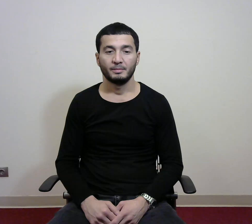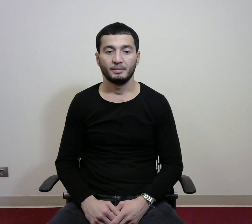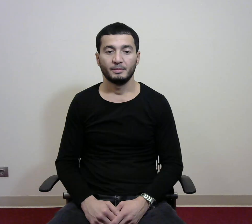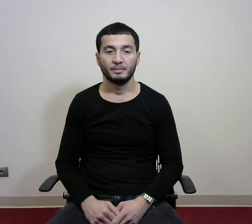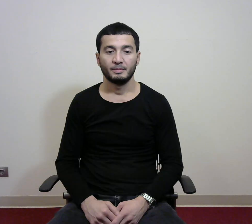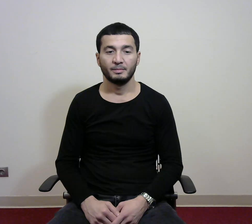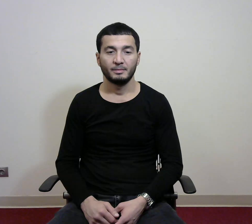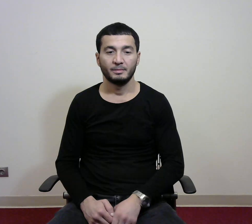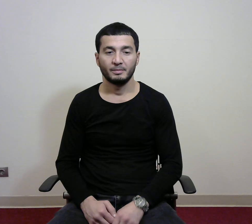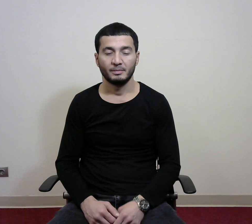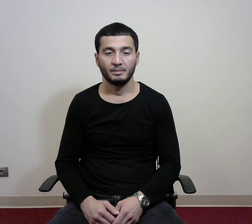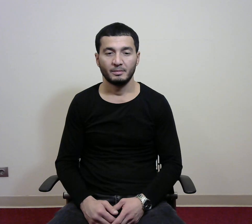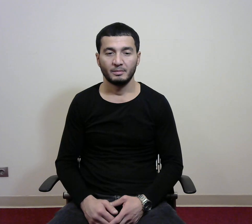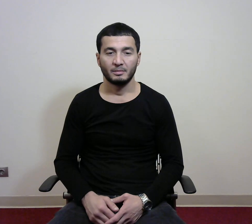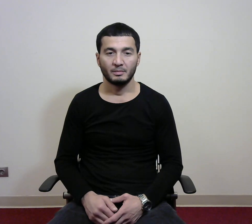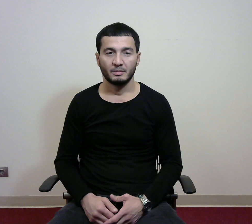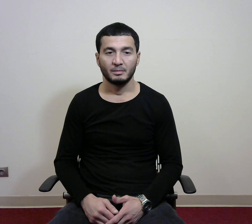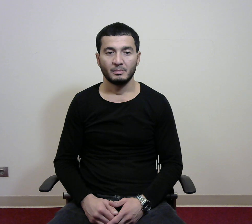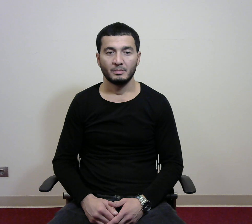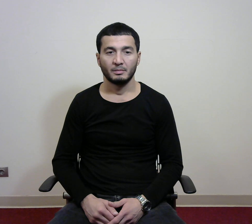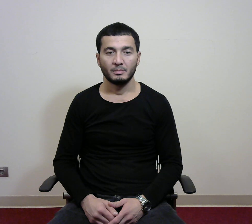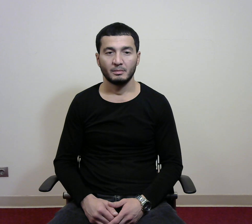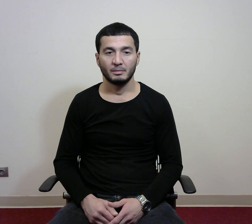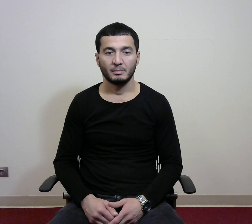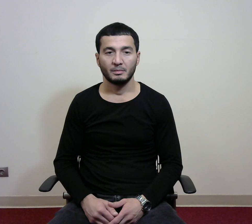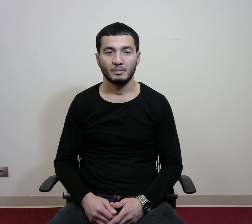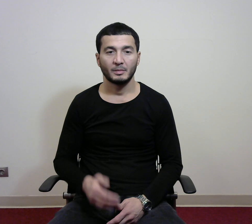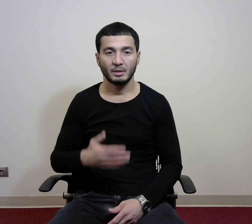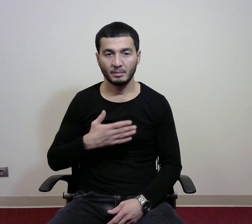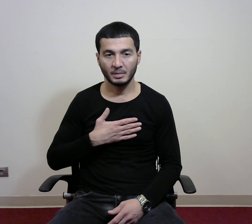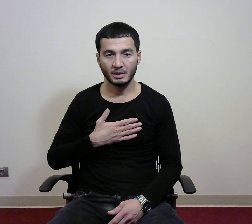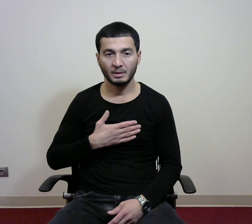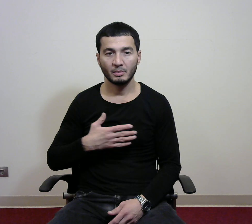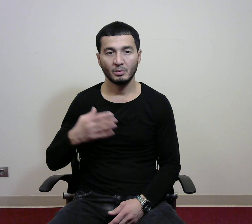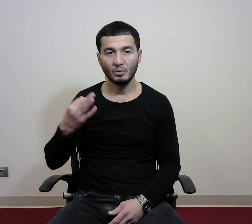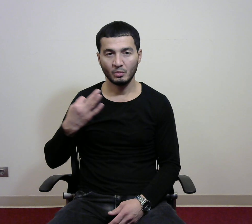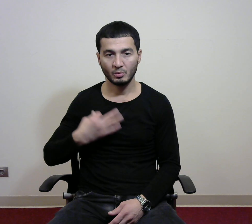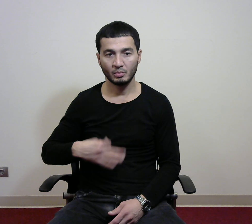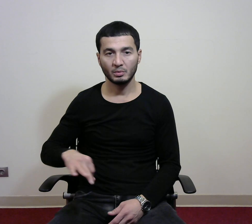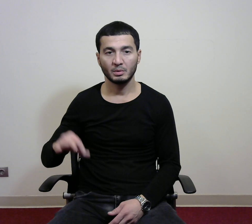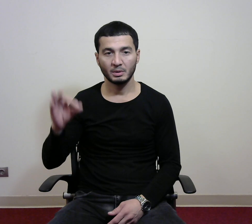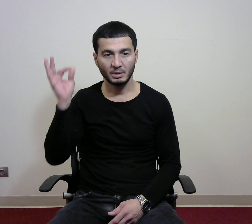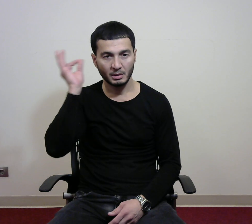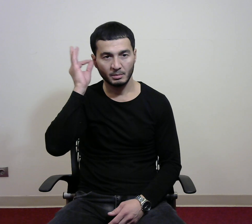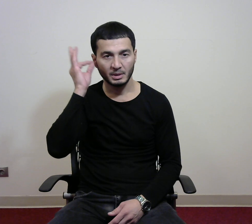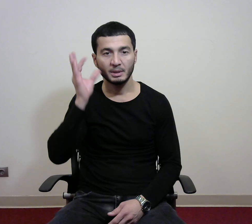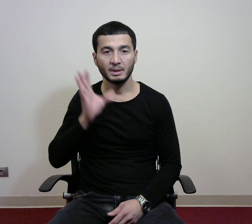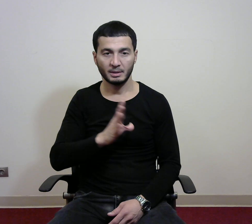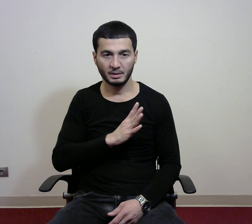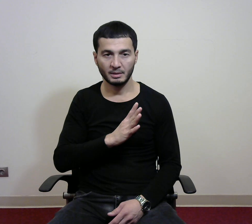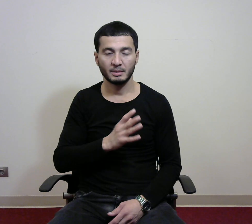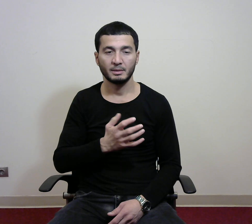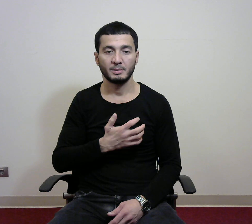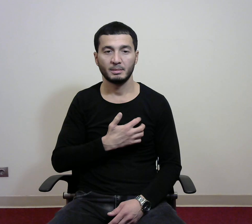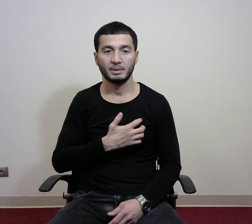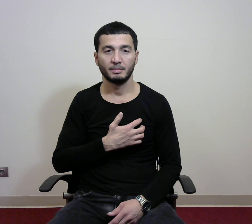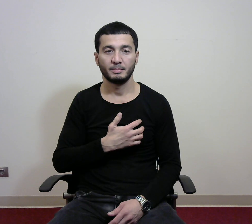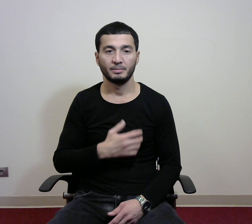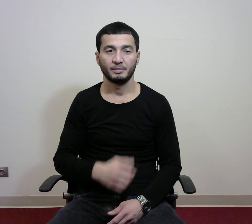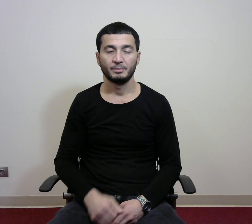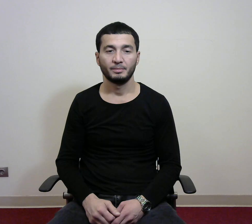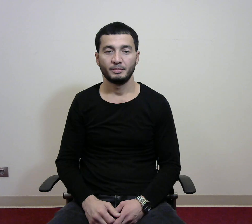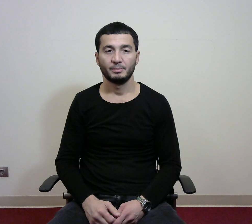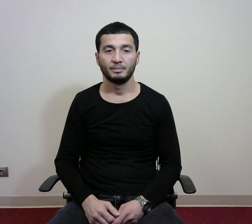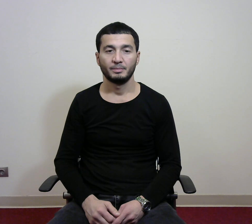Mənim oğlum həkim olmaq istəyir